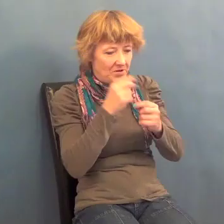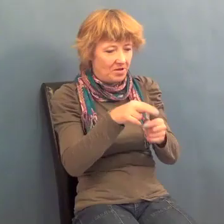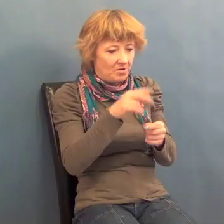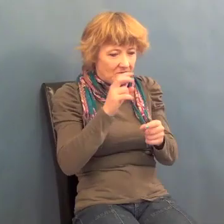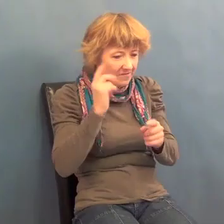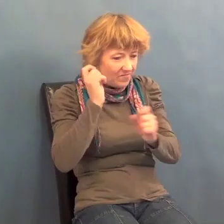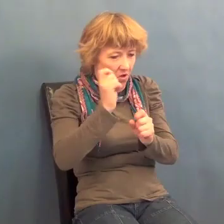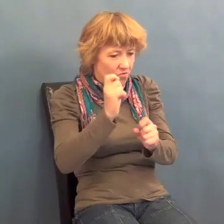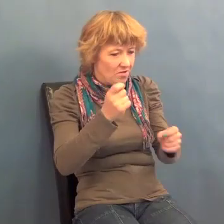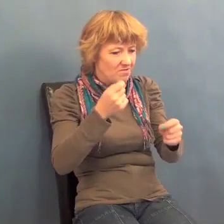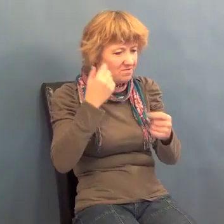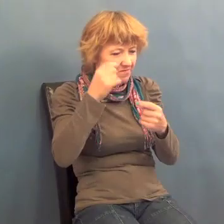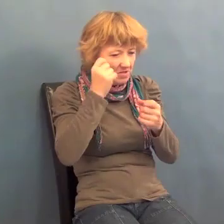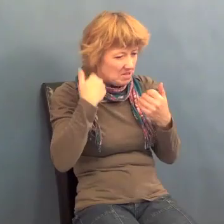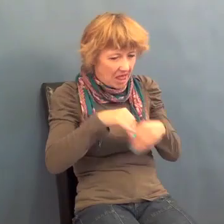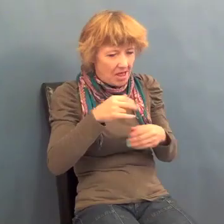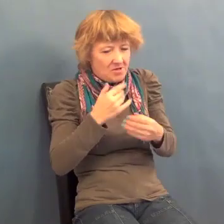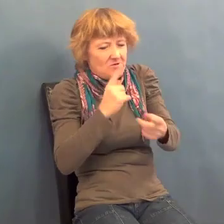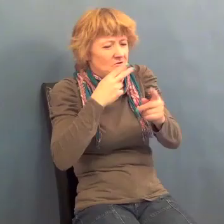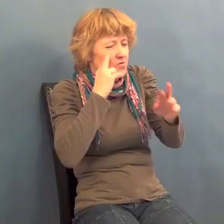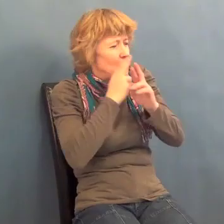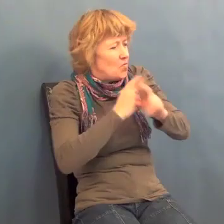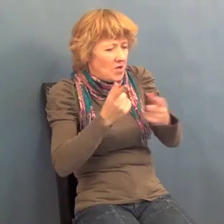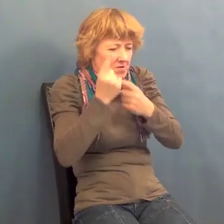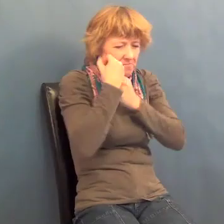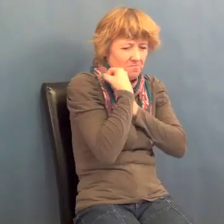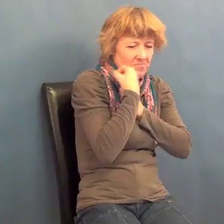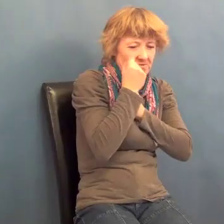Ten budzik dzwoni, a on słyszy, ale nie chce wstawać, bo dobrze mu się śpi, przewraca się na drugi bok.